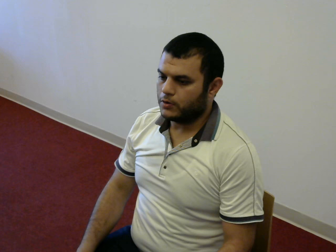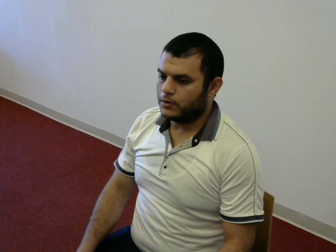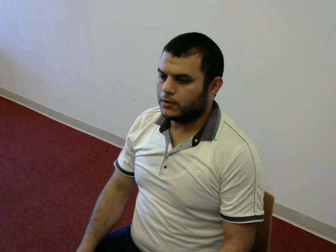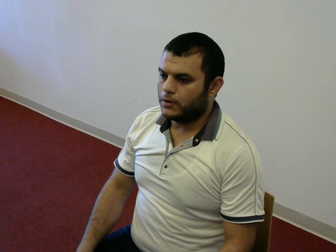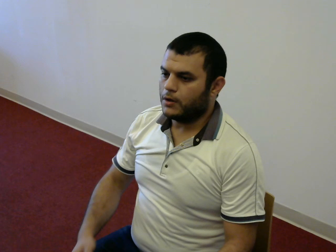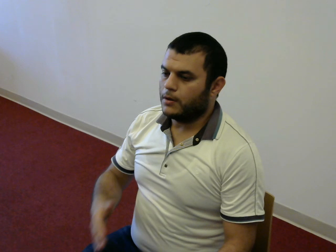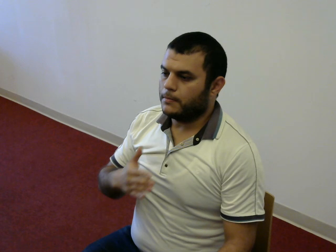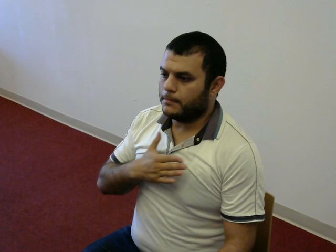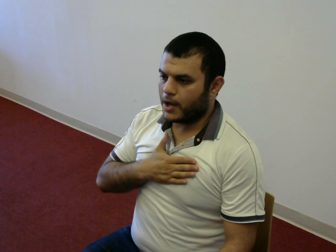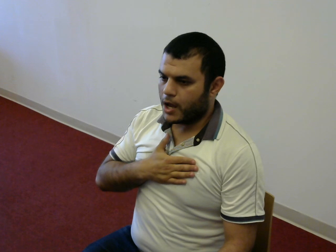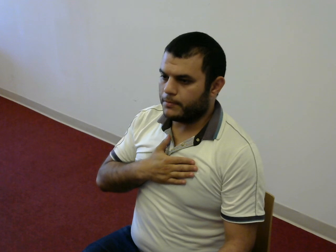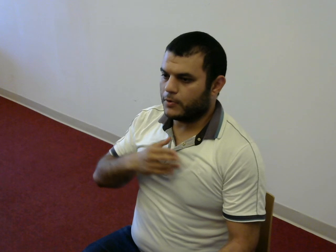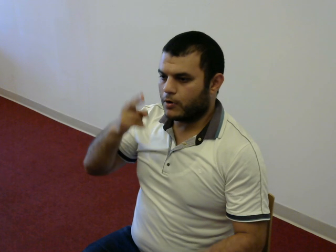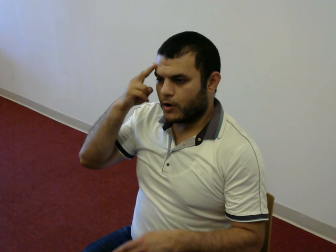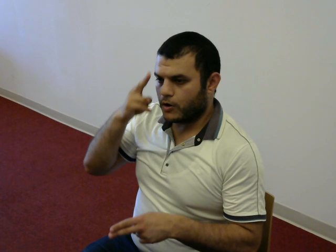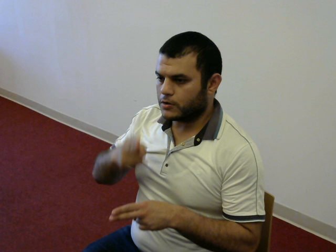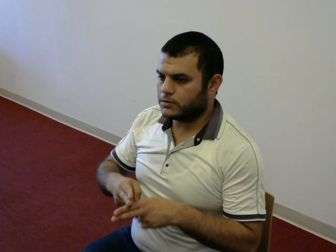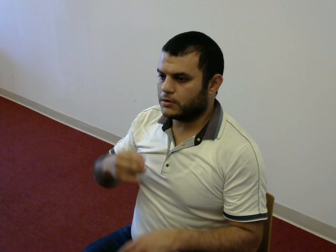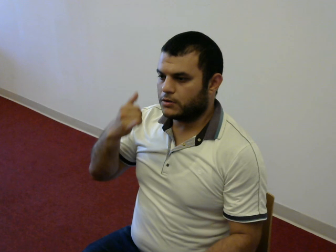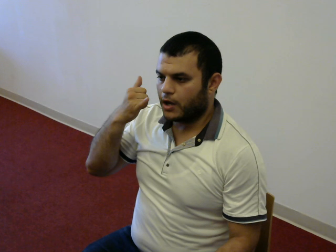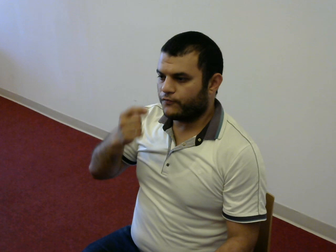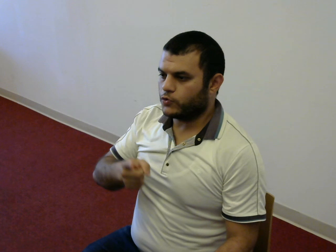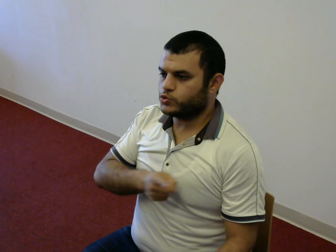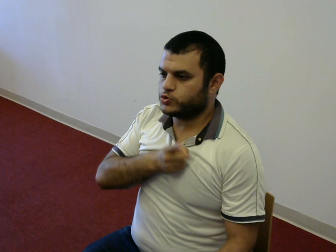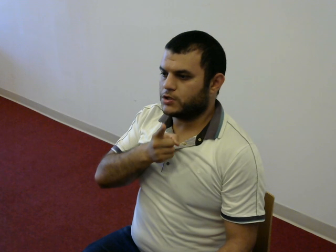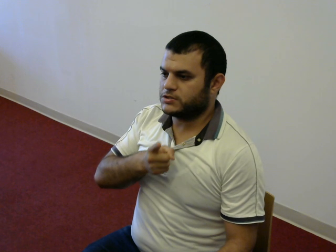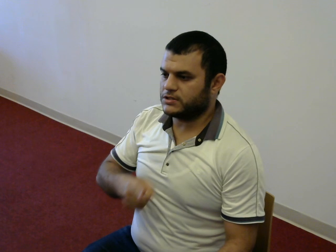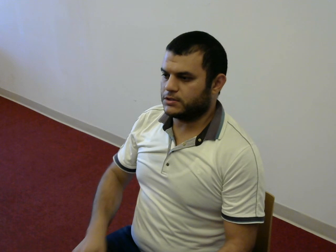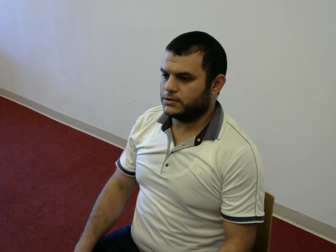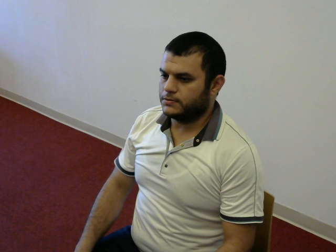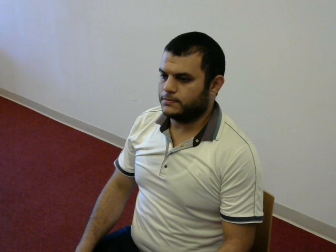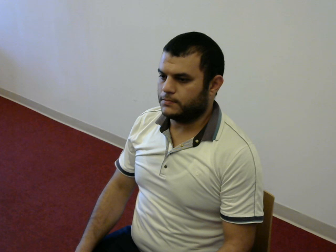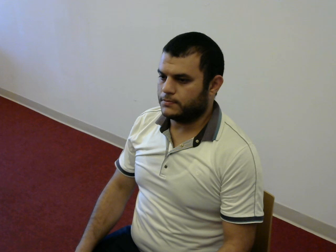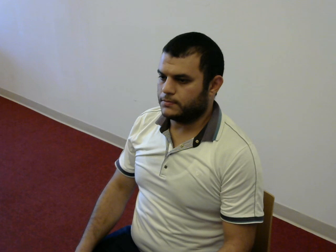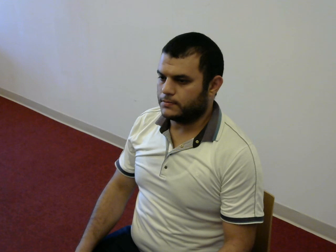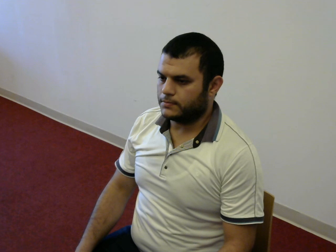Mənim qardaşım telefon ustasıdır